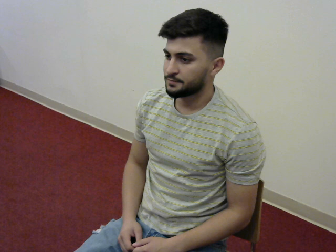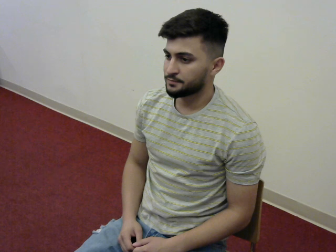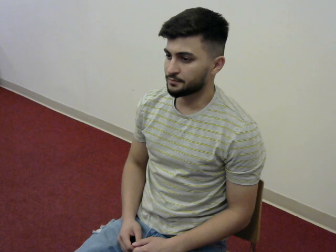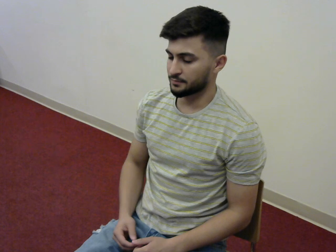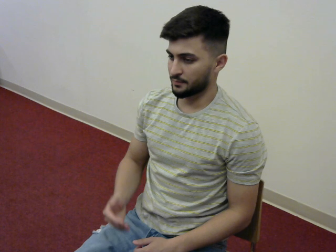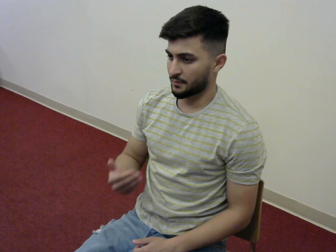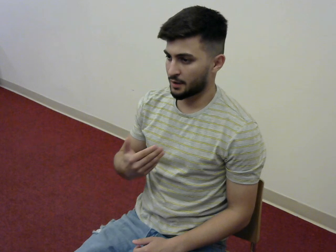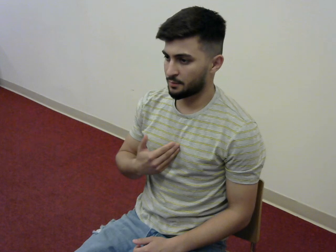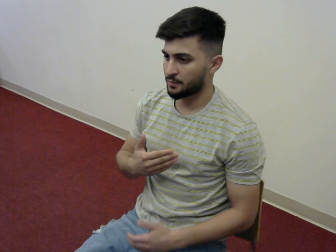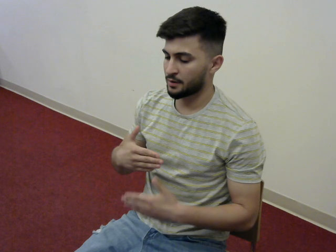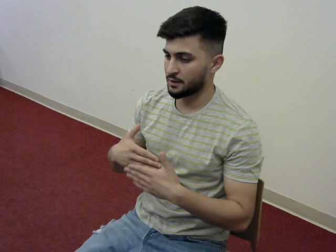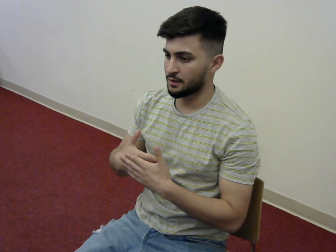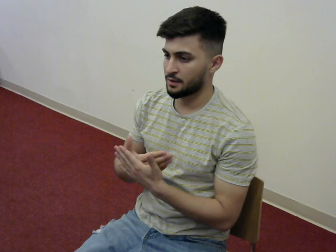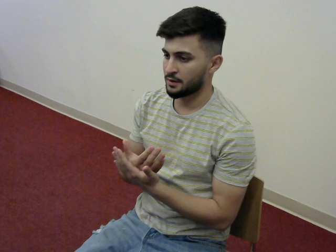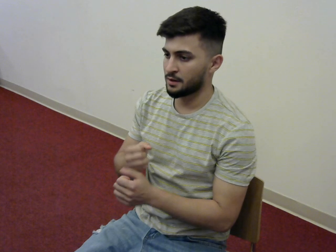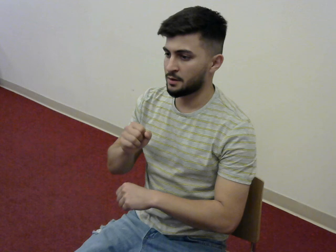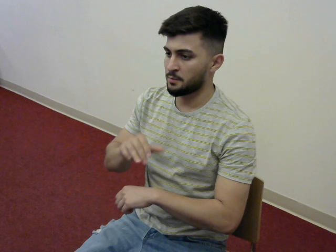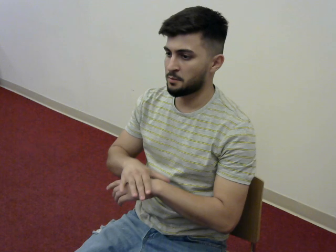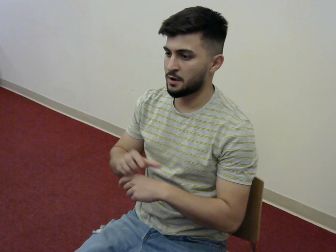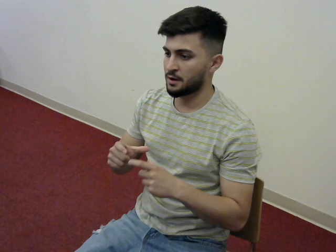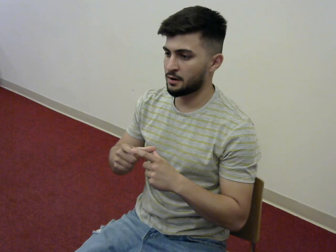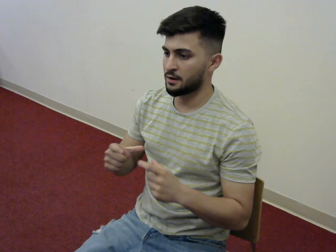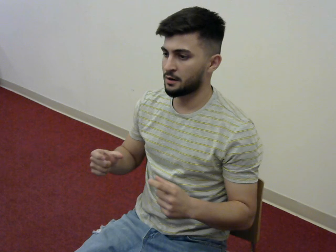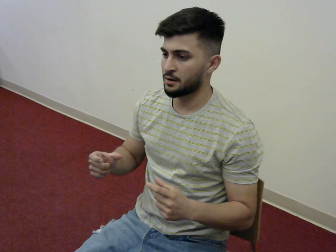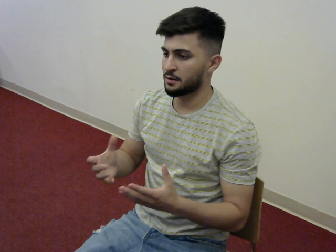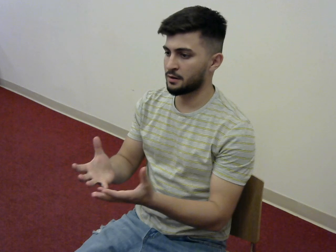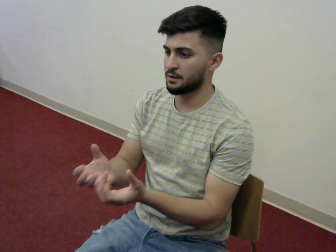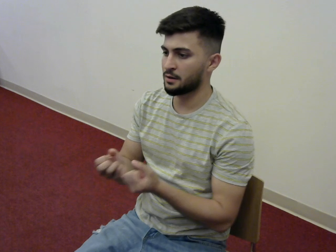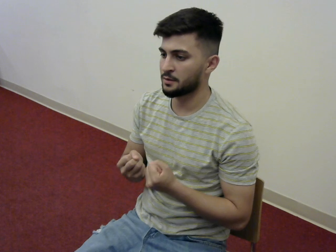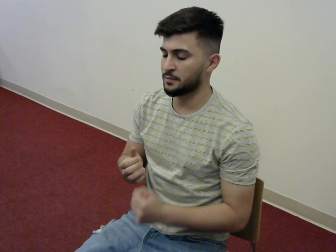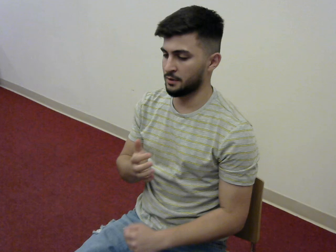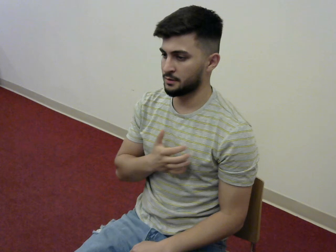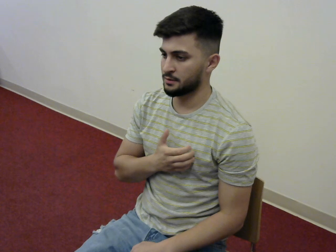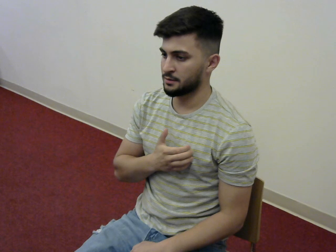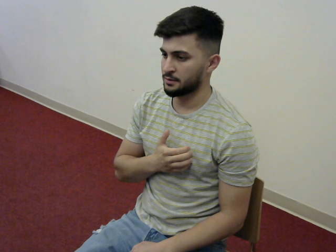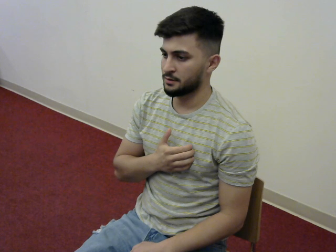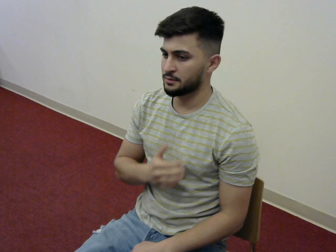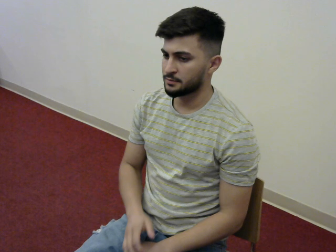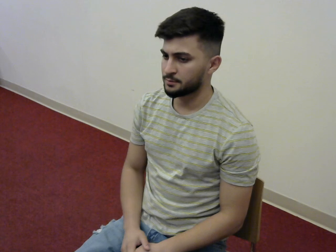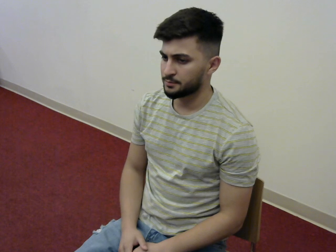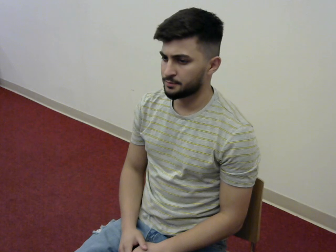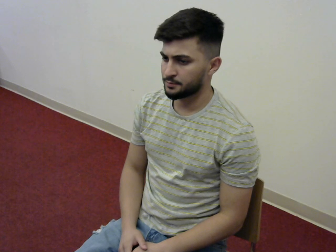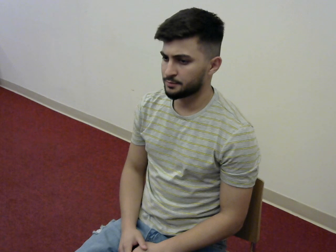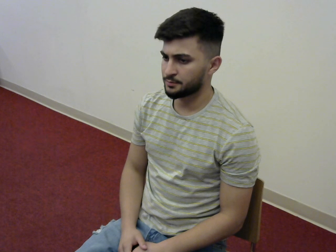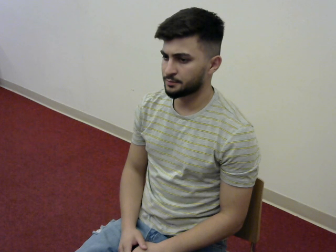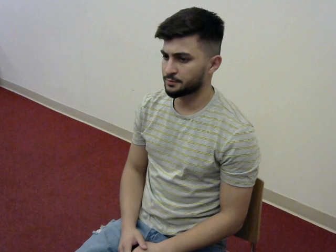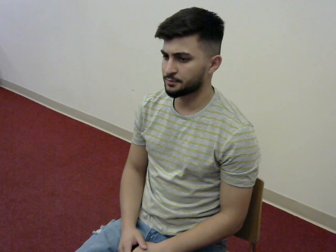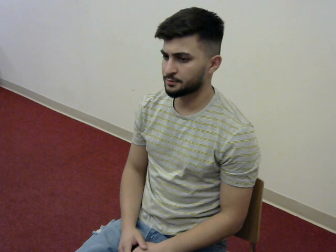Mən yeni bank kartı götürmək istəyirəm